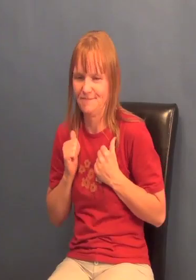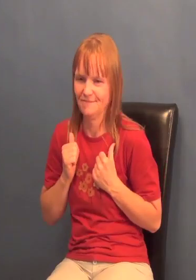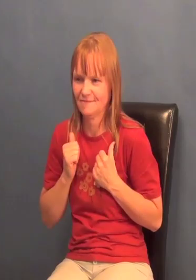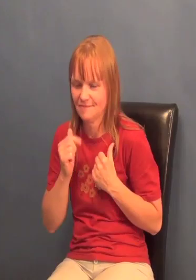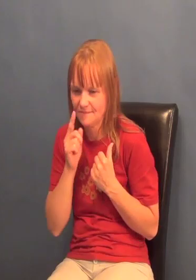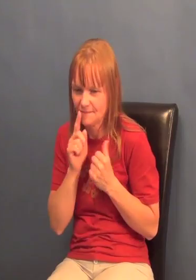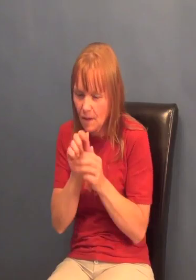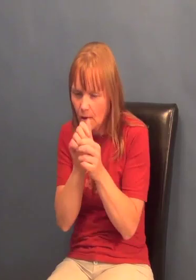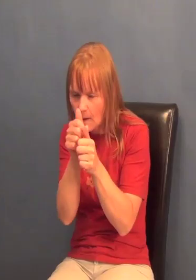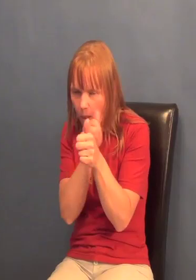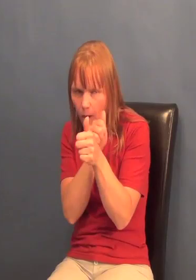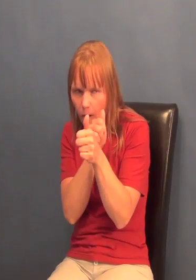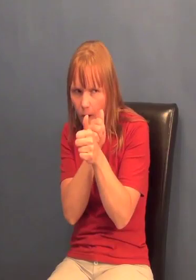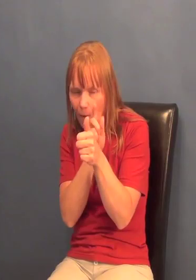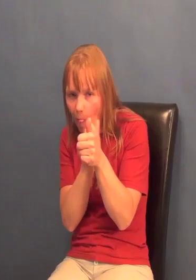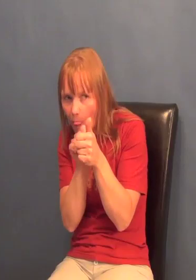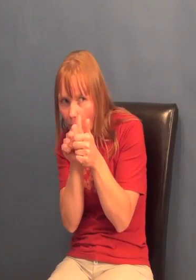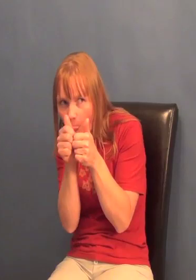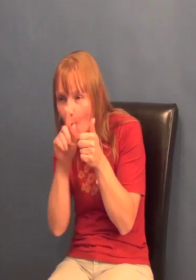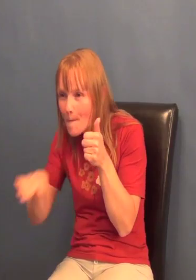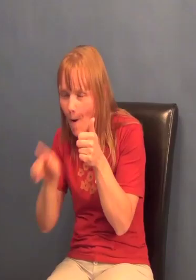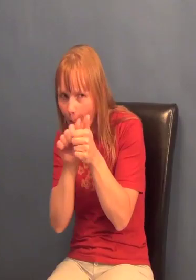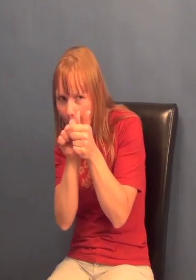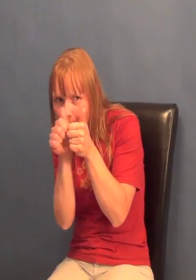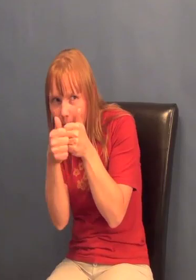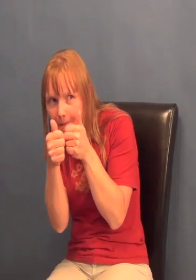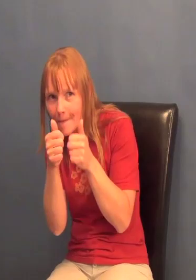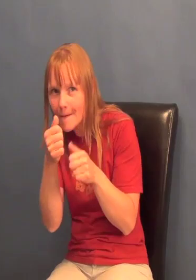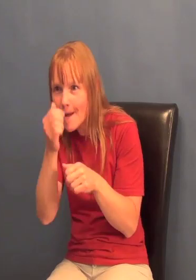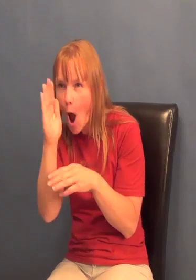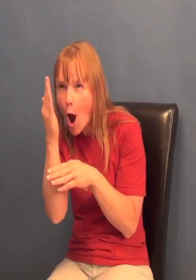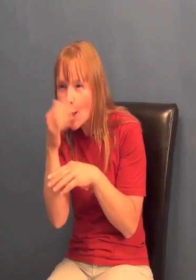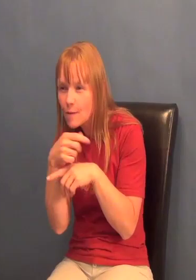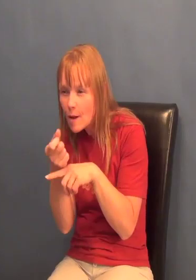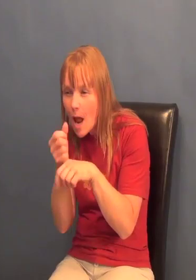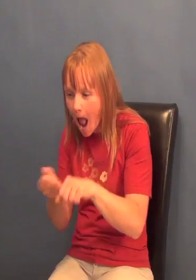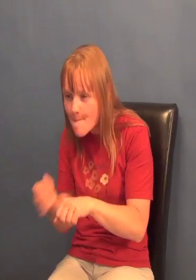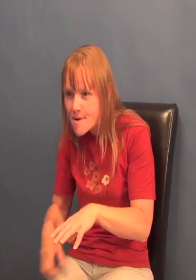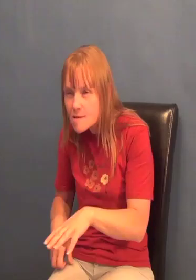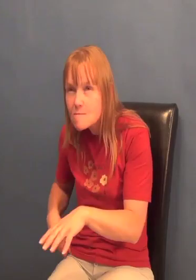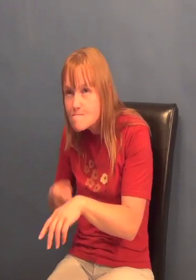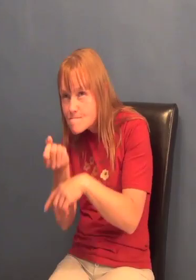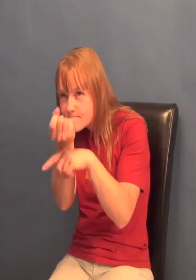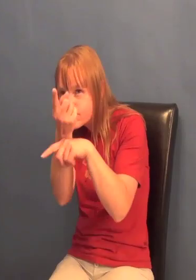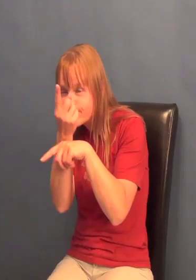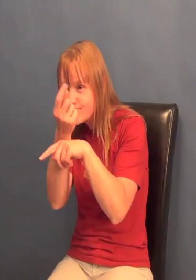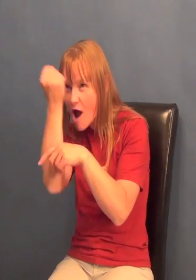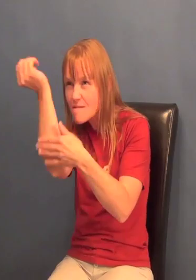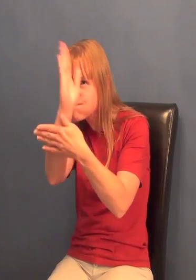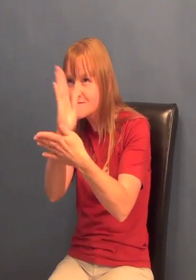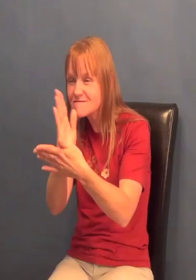Mały chłopiec poszedł pierwszy i stłukł gdzieś szybę.